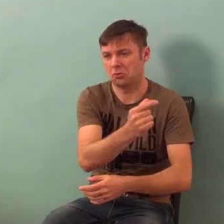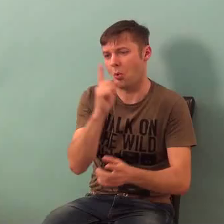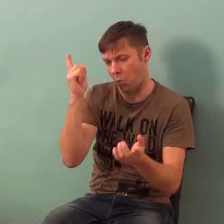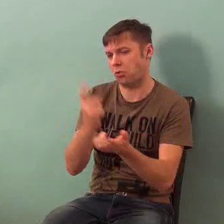Udało się.